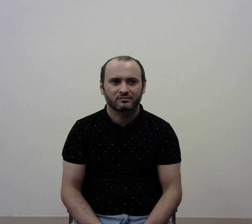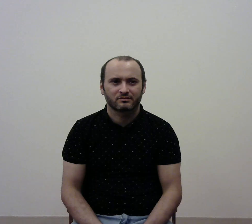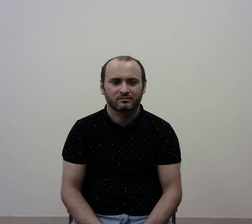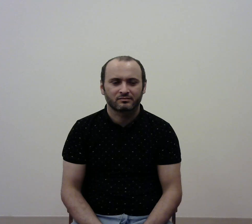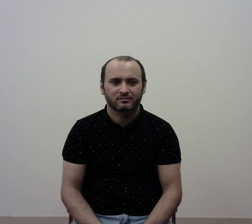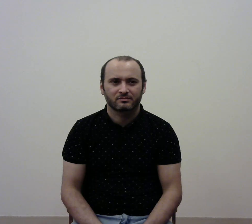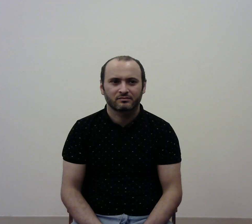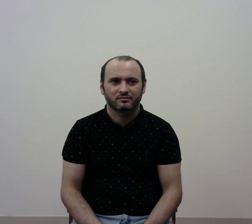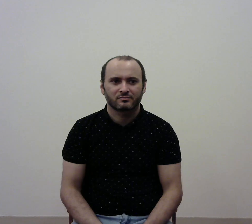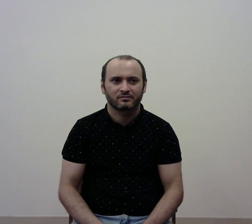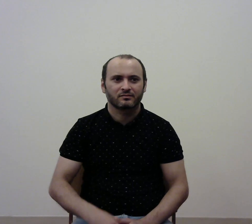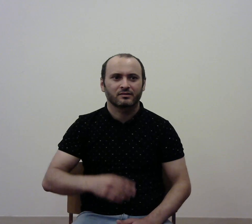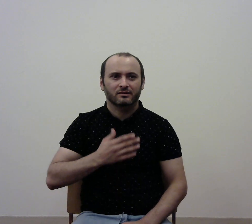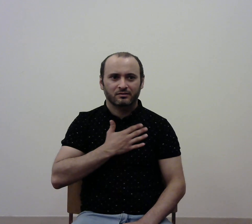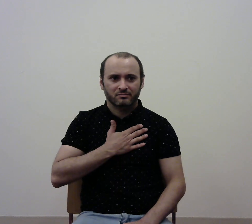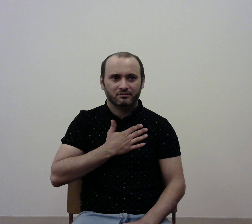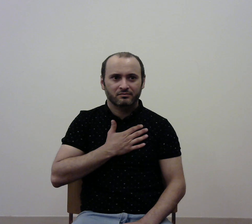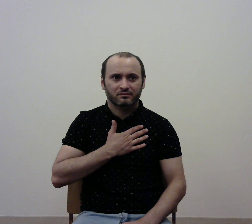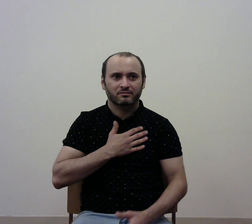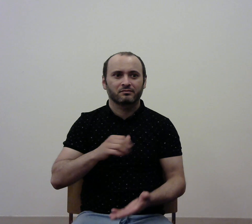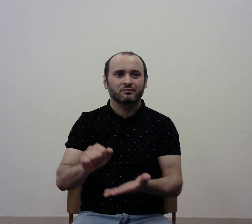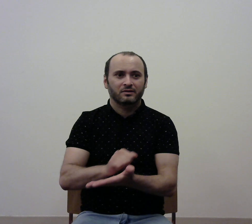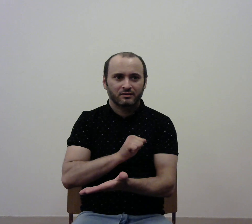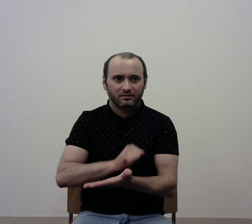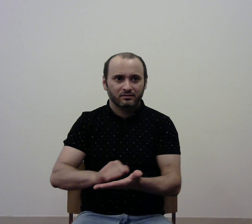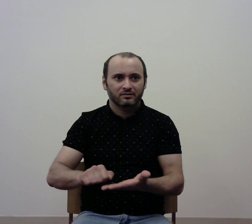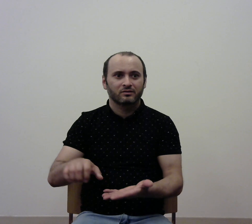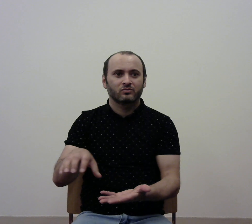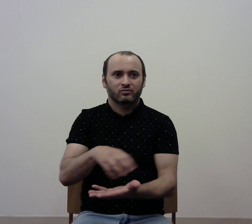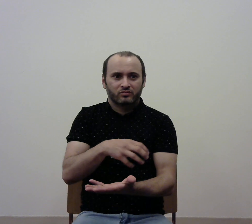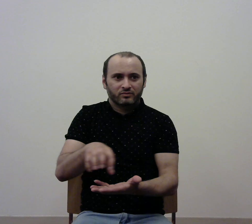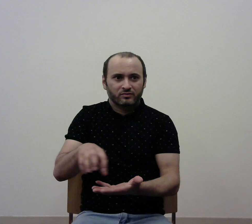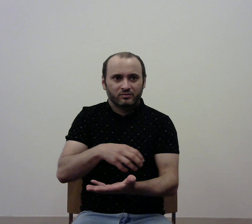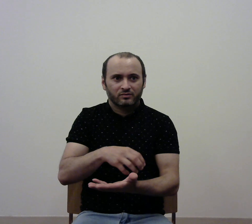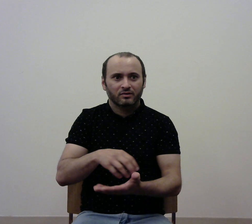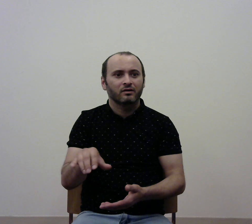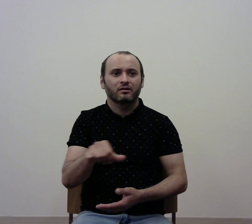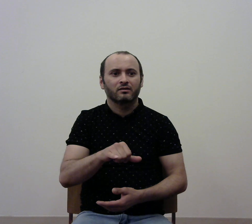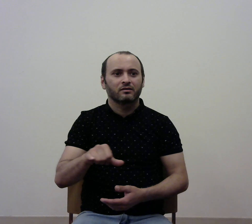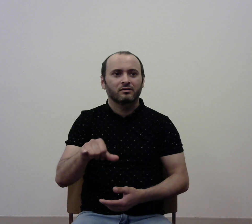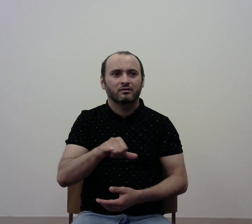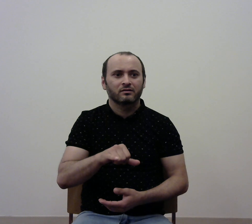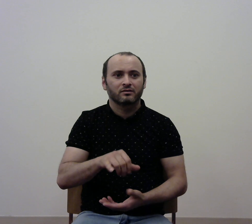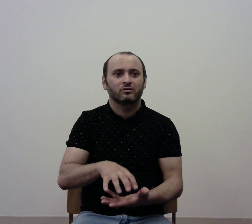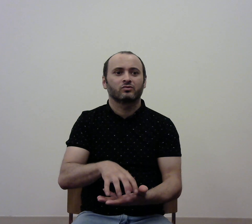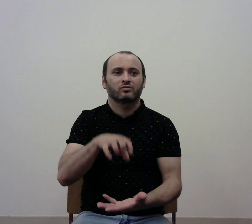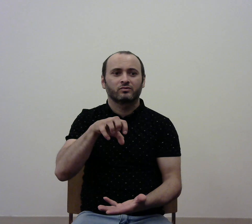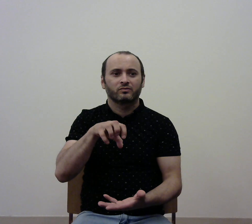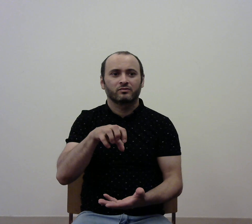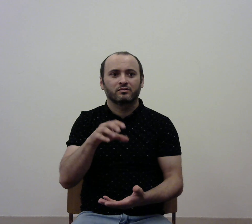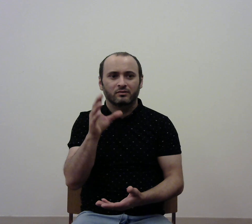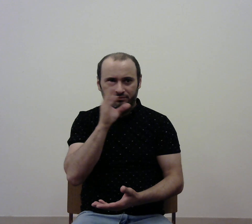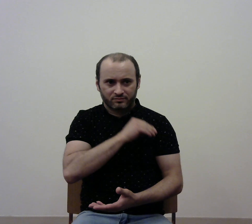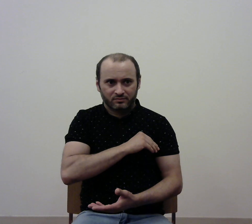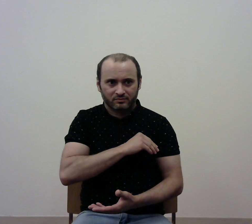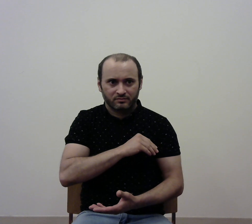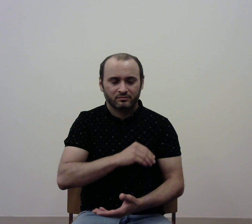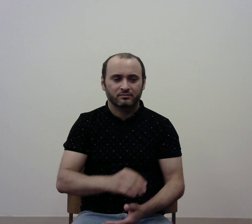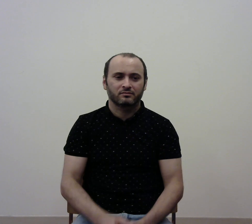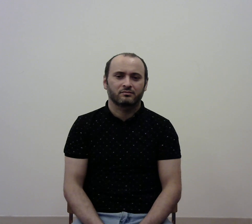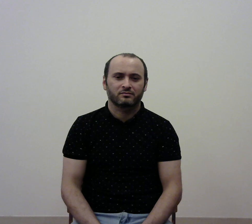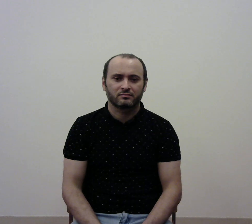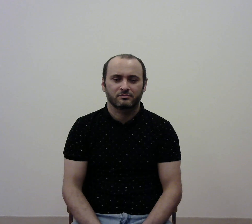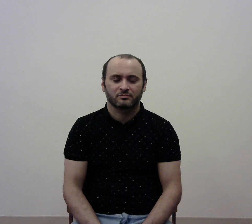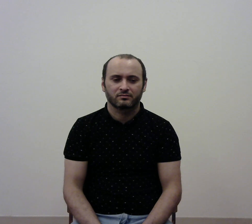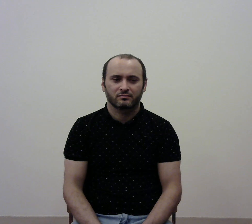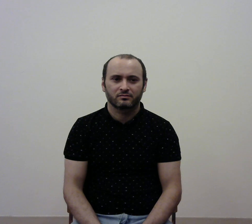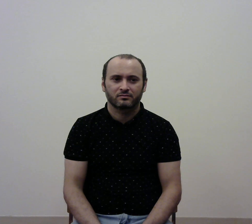Mən sənədlərin surətini harada çıxara bilərəm?